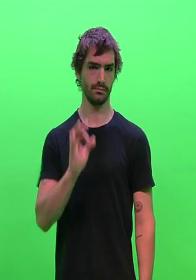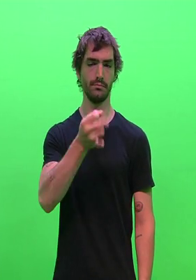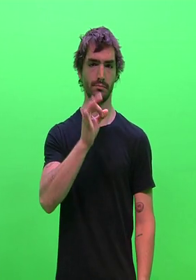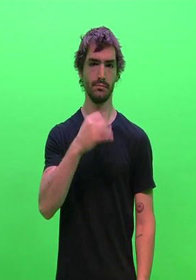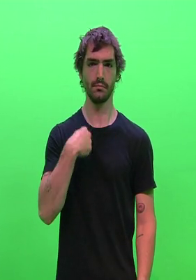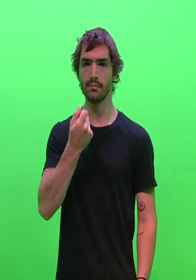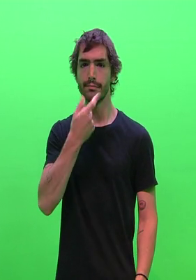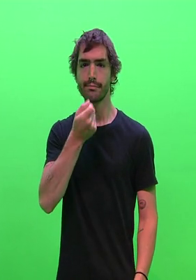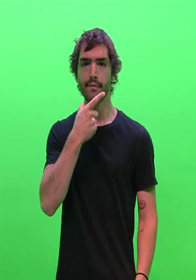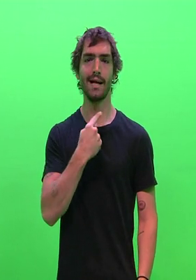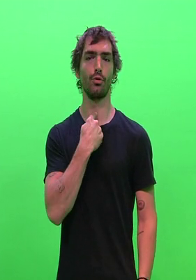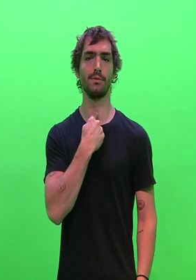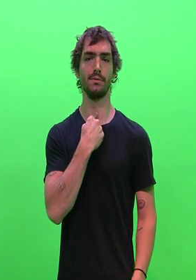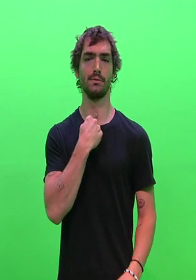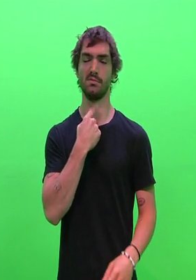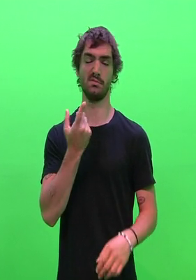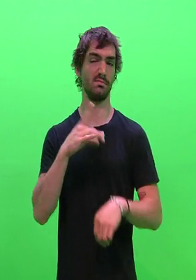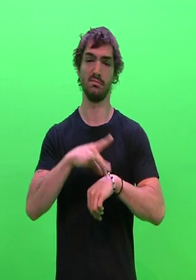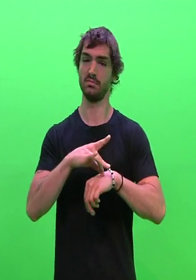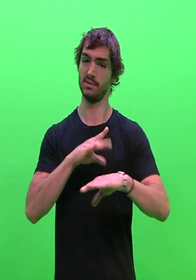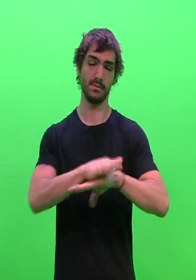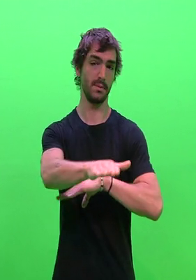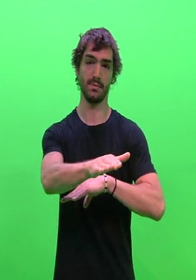Sí, prenc medicació crònica per la tiroides.